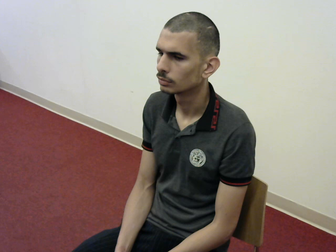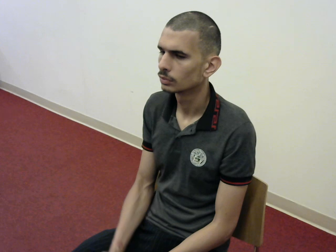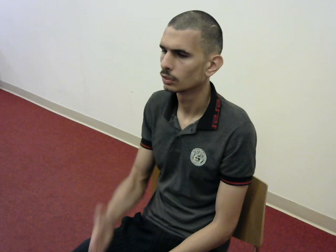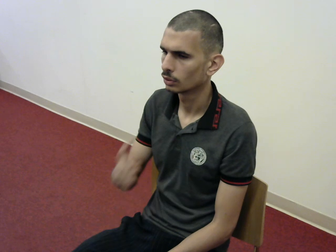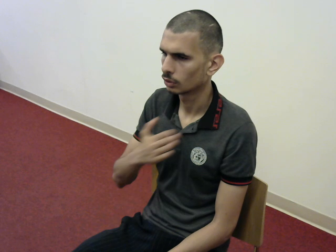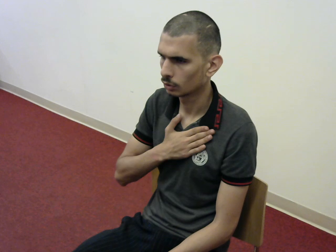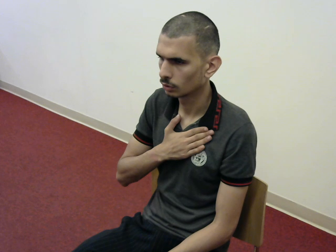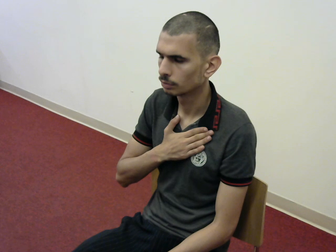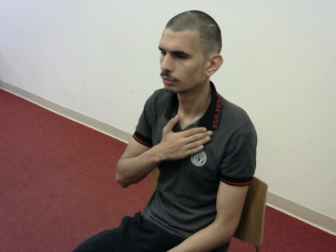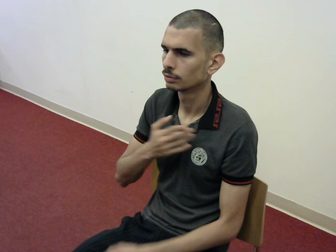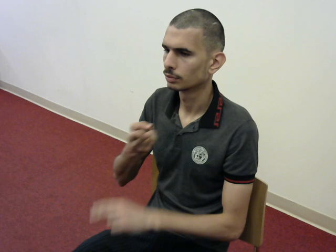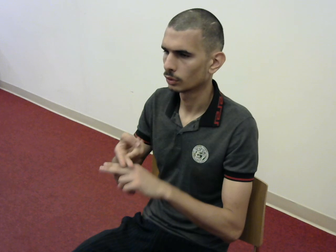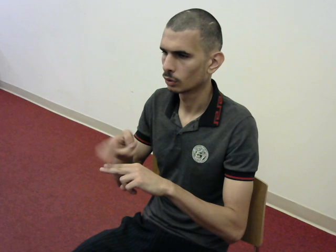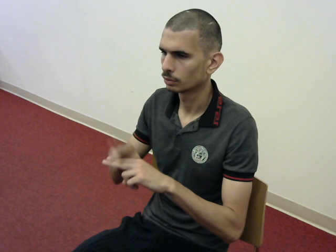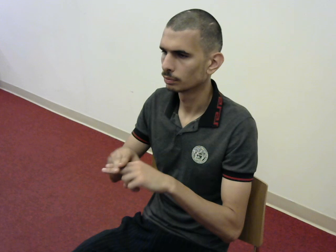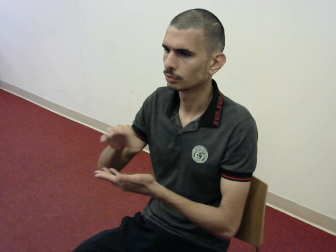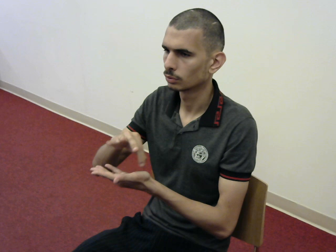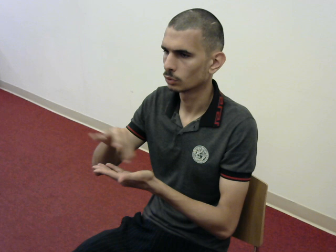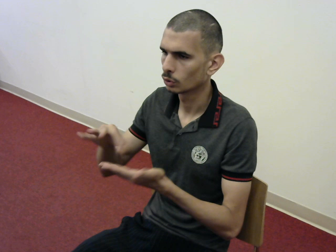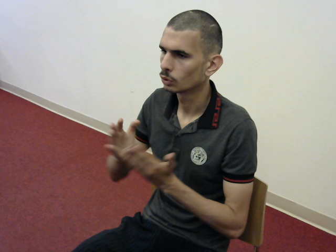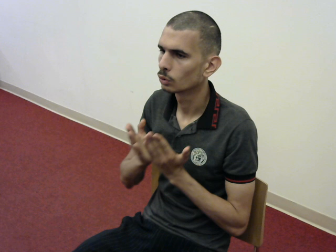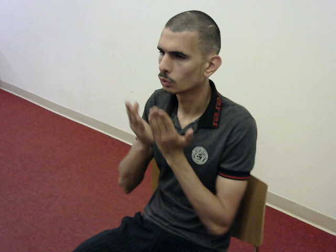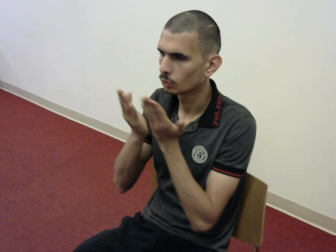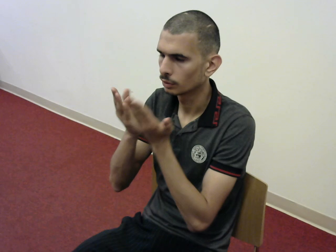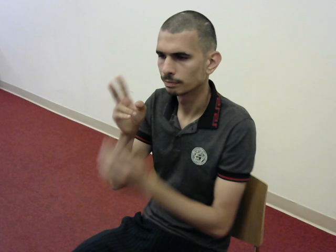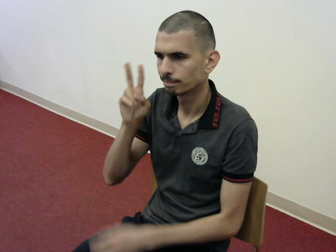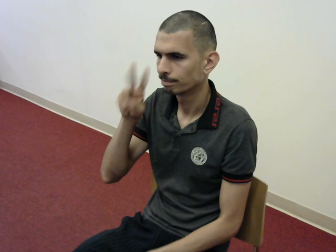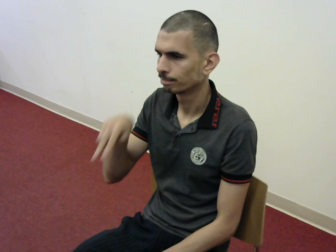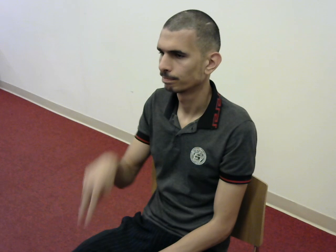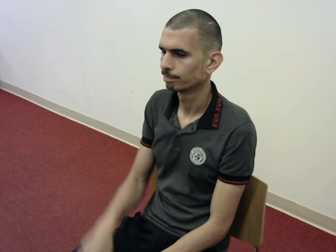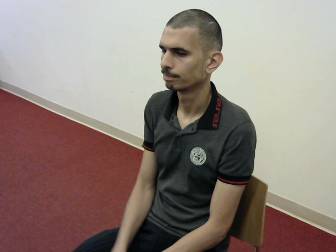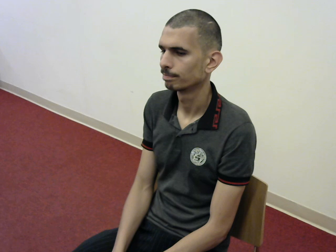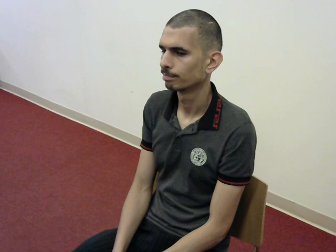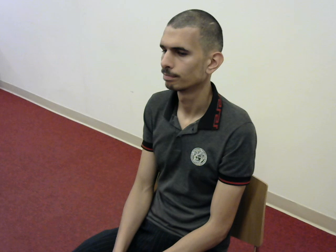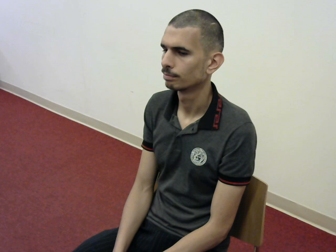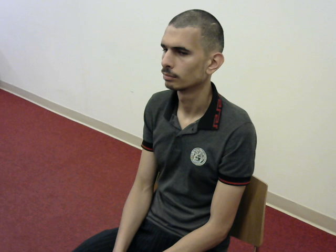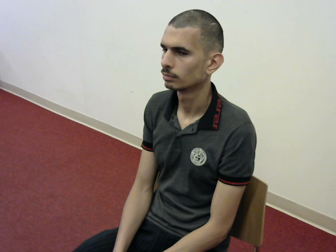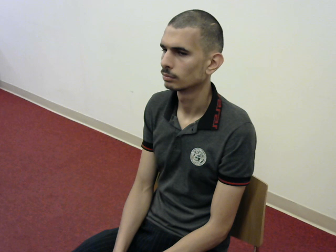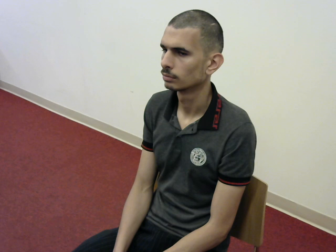Mən bu yazını oxuya bilmirəm